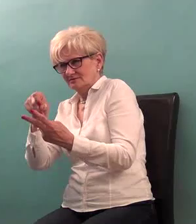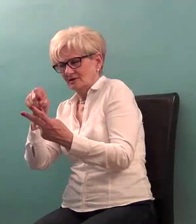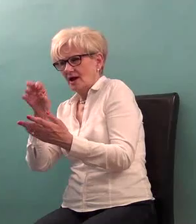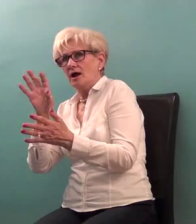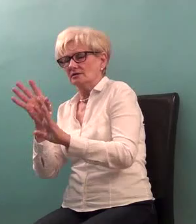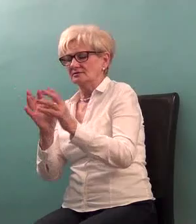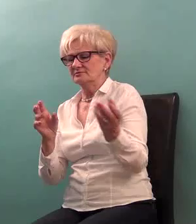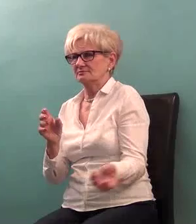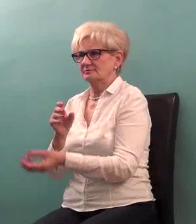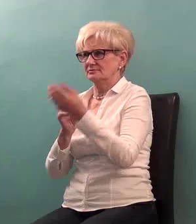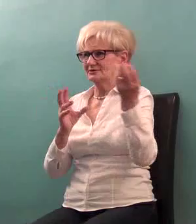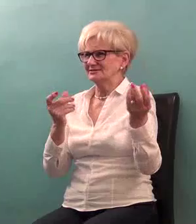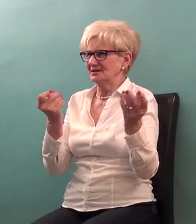Robi zamach, by rzucić kamieniem.